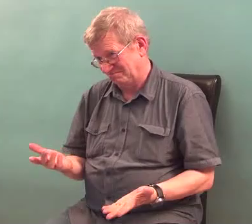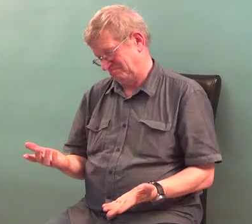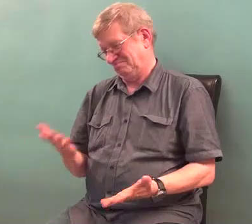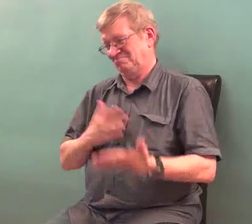Będzie przyjemnie.